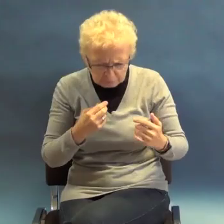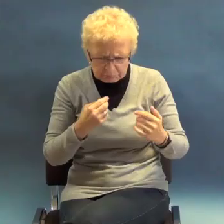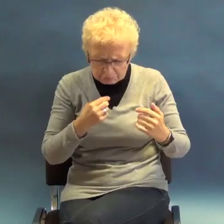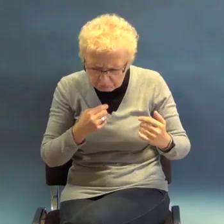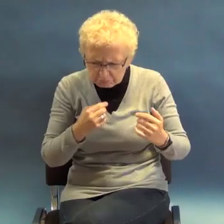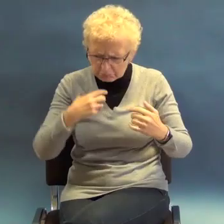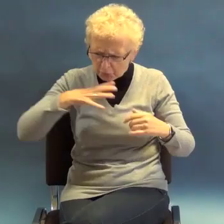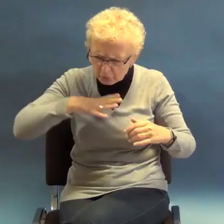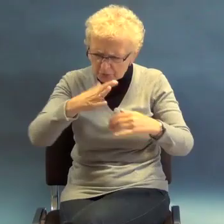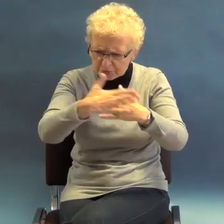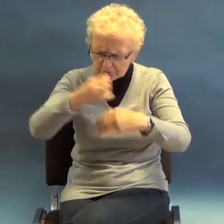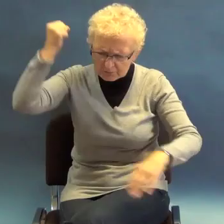Walili do moich drzwi?